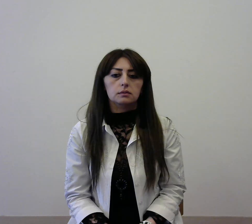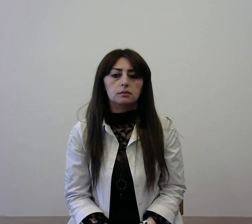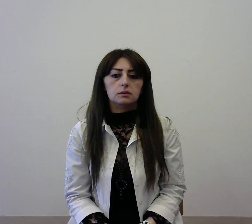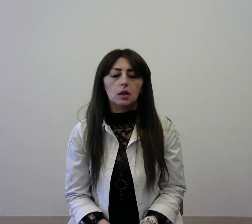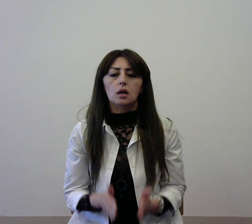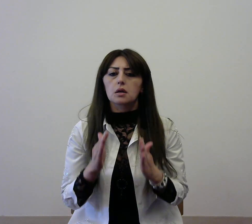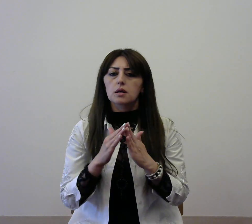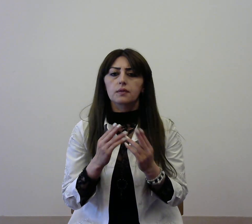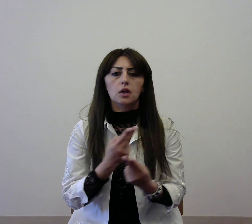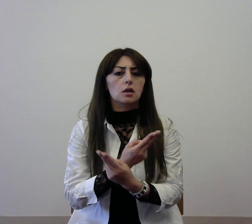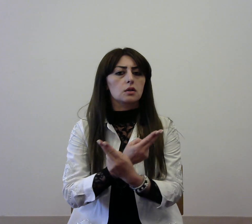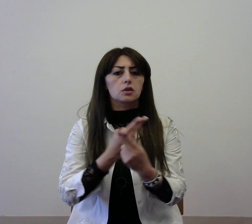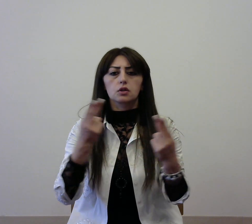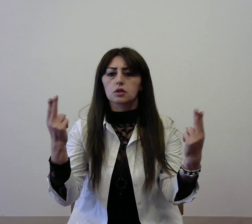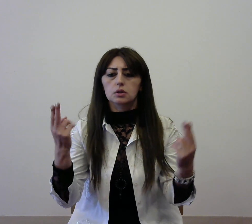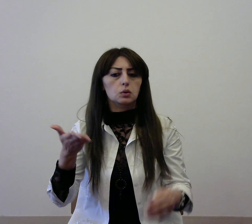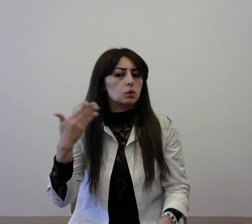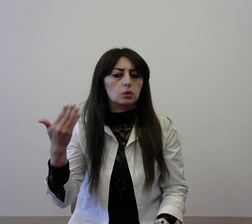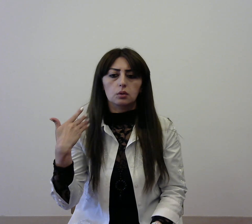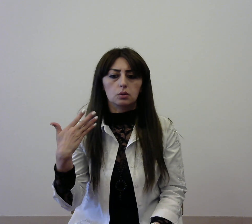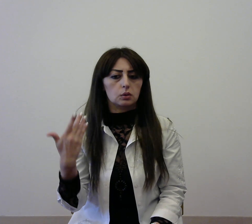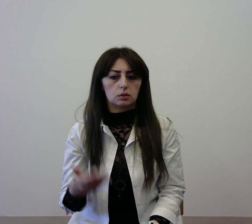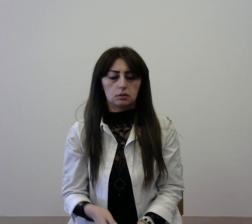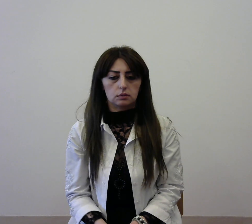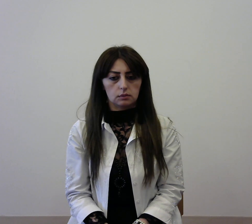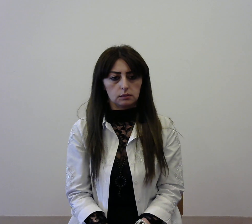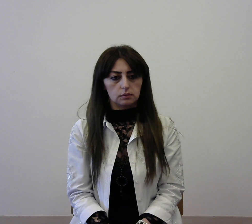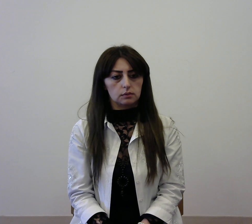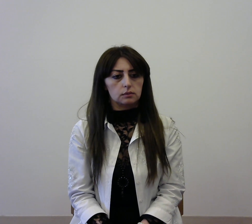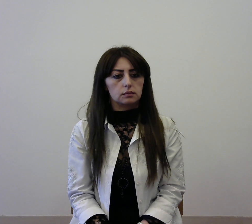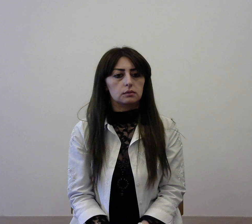Evdə heç kəs yoxdur